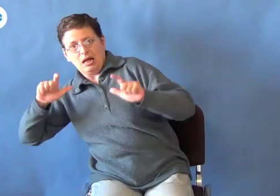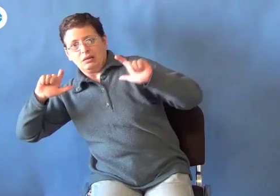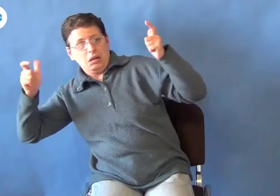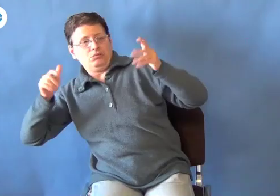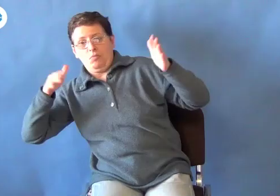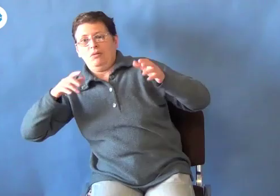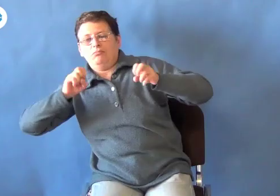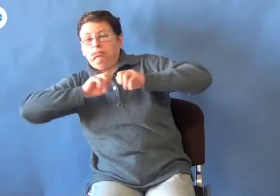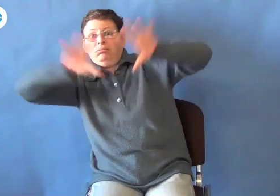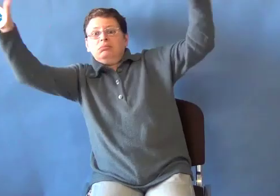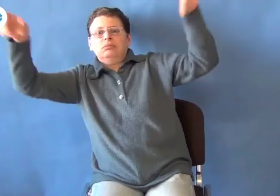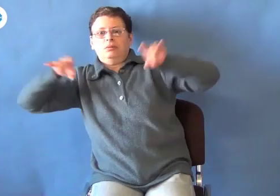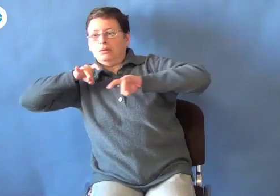Gdyby był wypadek, będzie też wybuch.